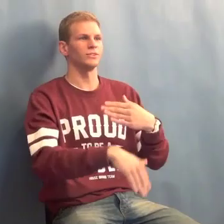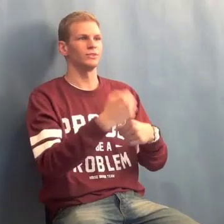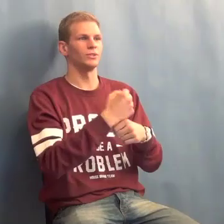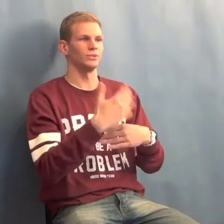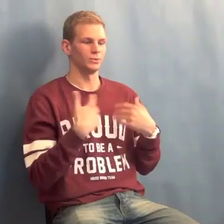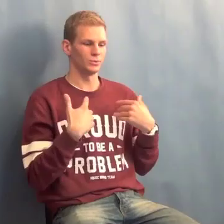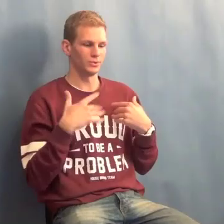Kończę pracę i mam czas.